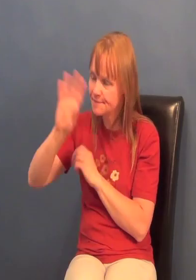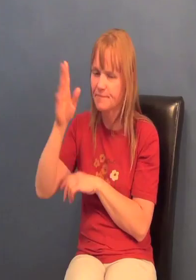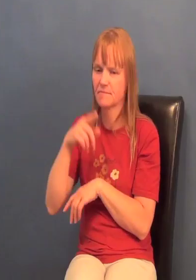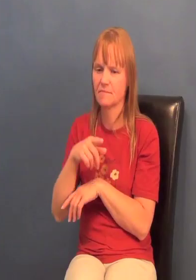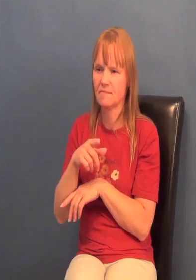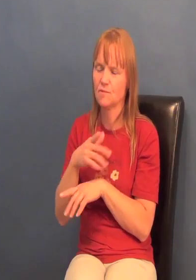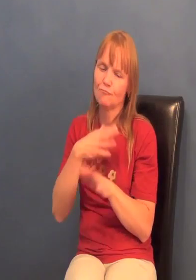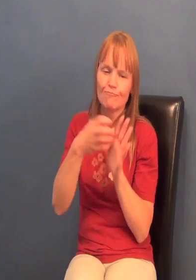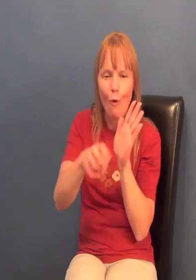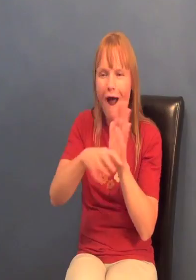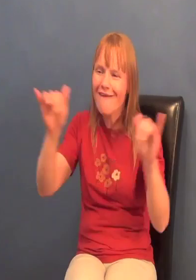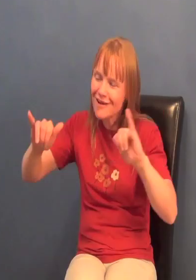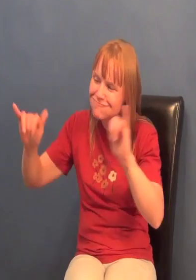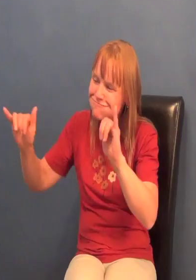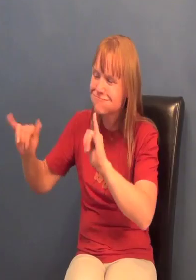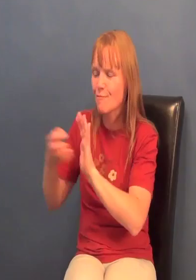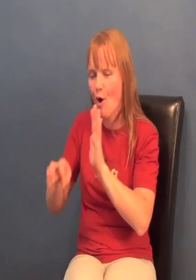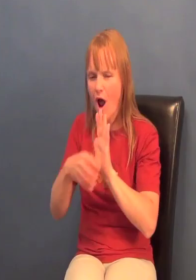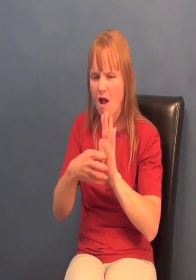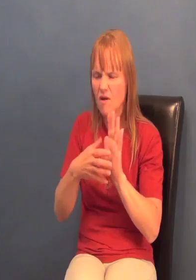Rozmawiają ze sobą.